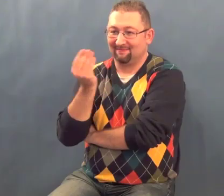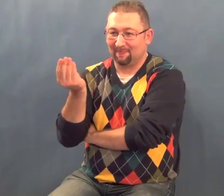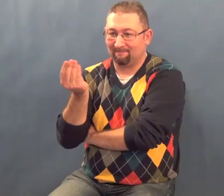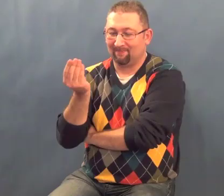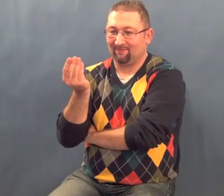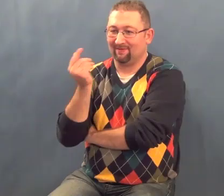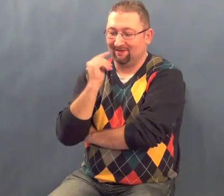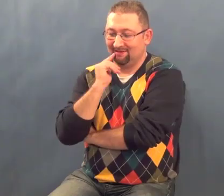Może.